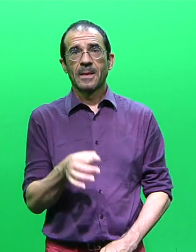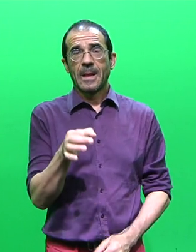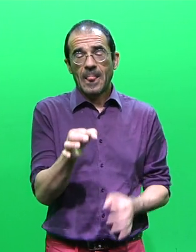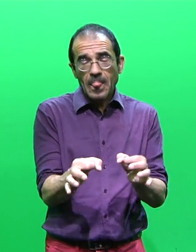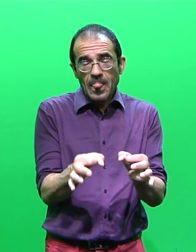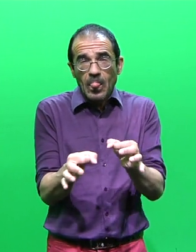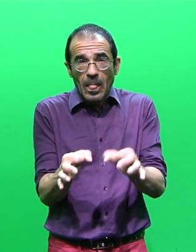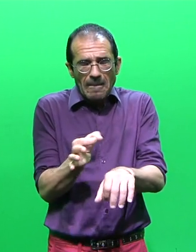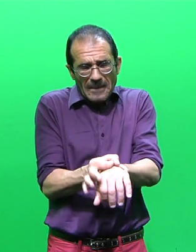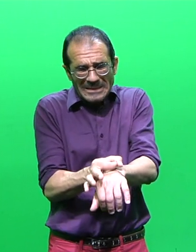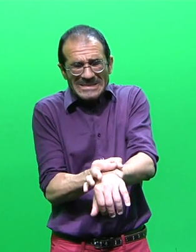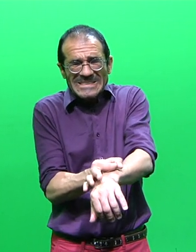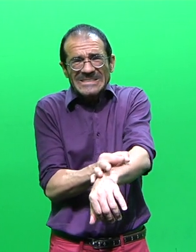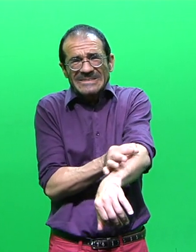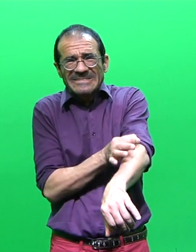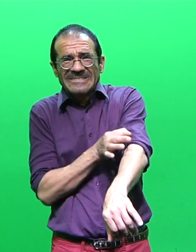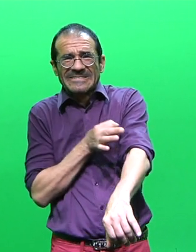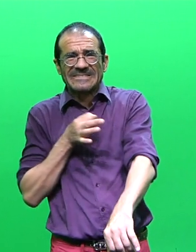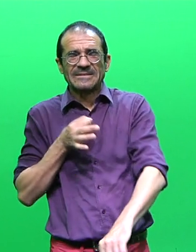Tinc taques petites per tot el braç.